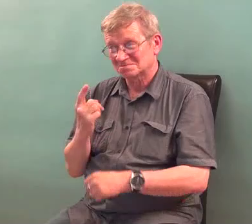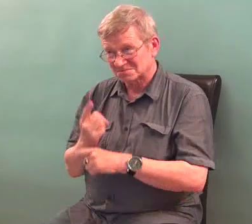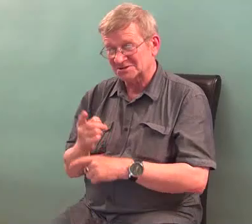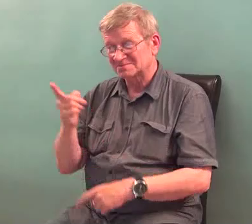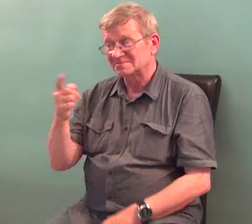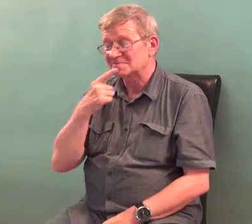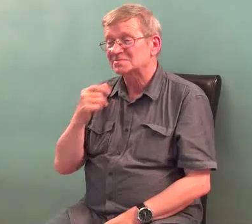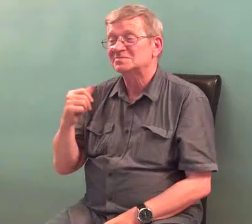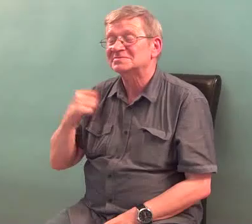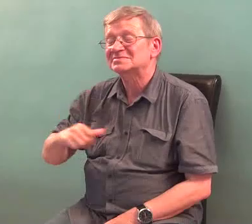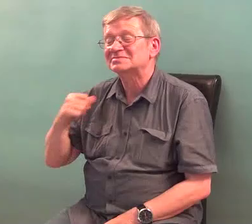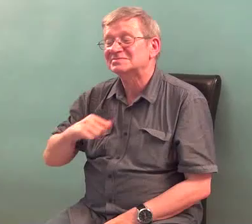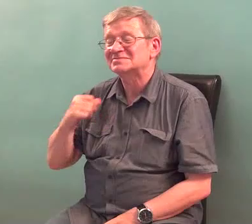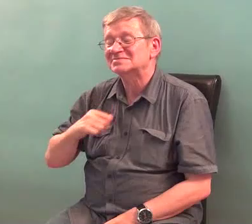Na język poczekam.